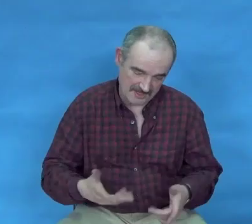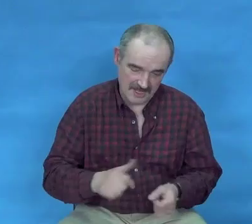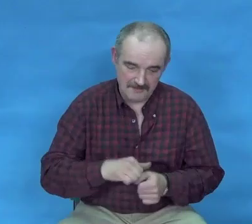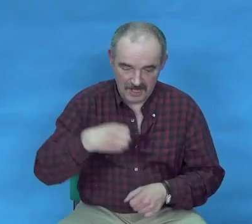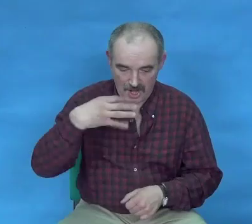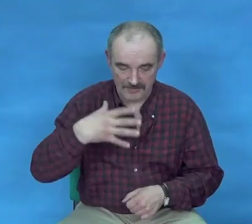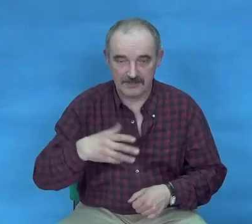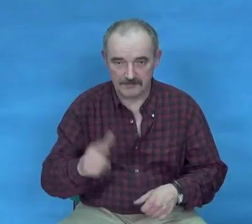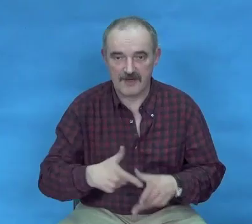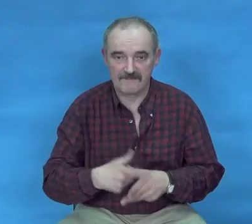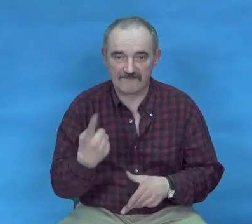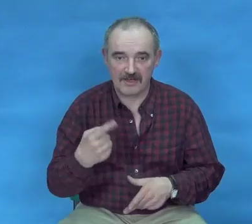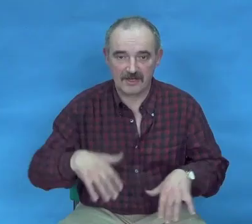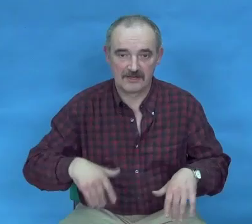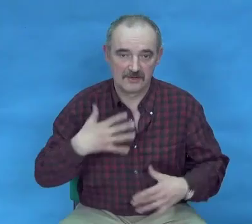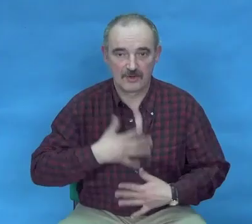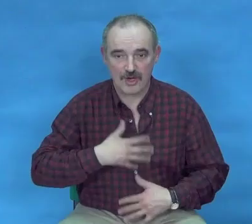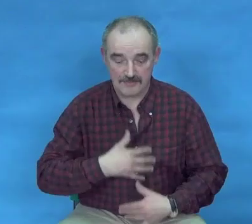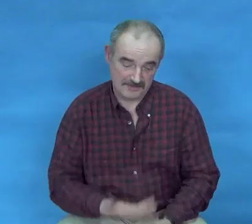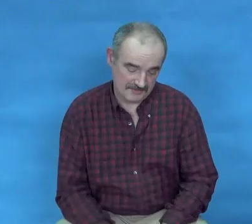Albo koń potrzebuje kąpieli pod prysznicem.